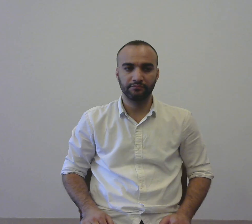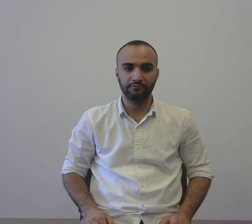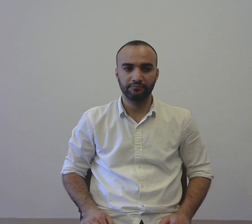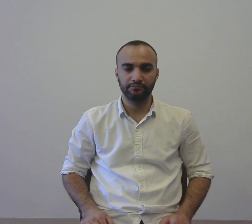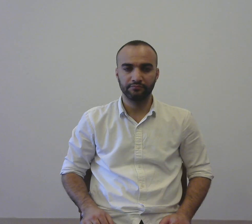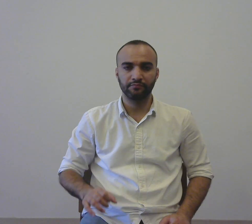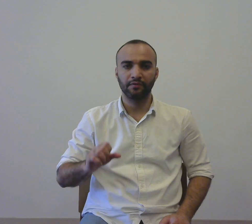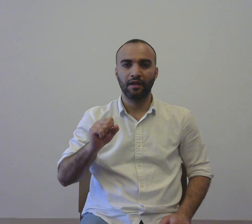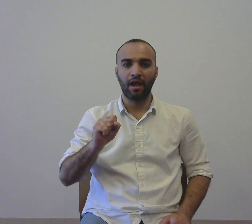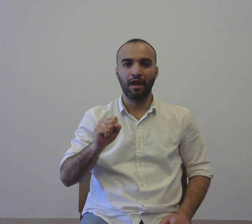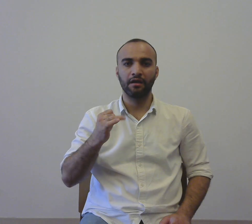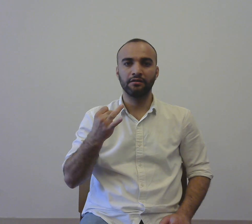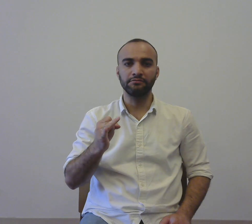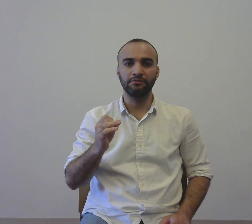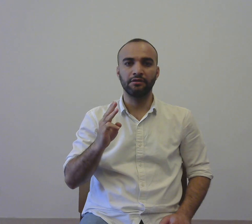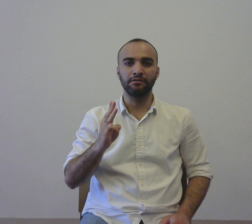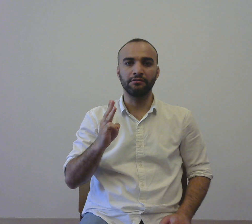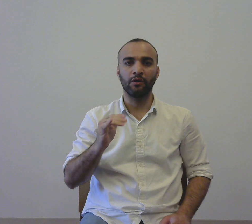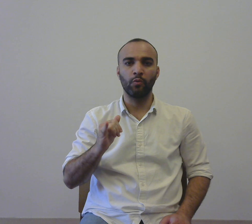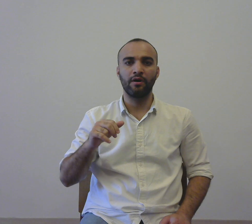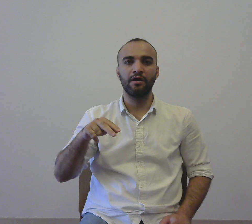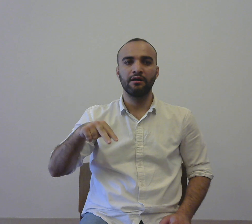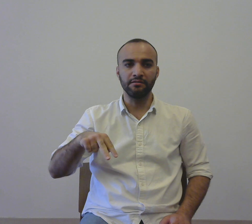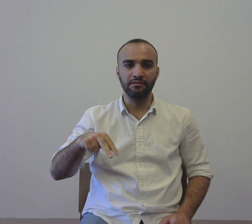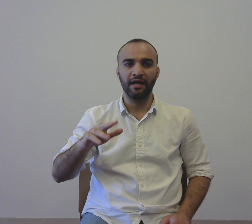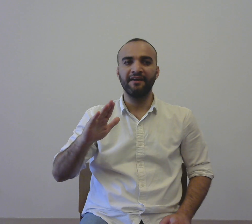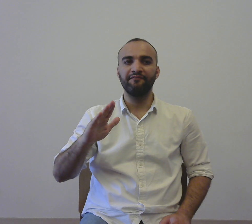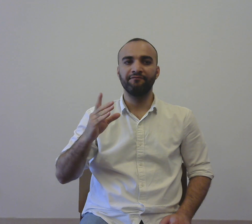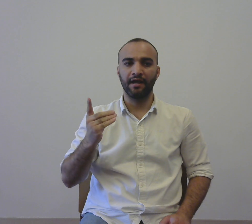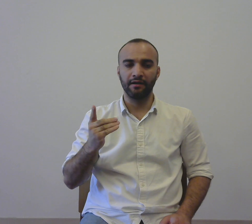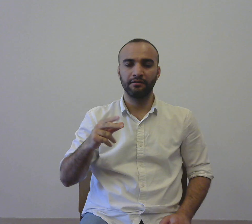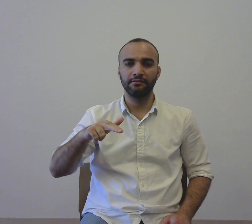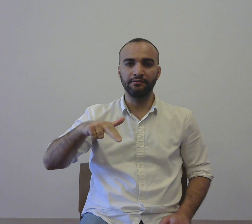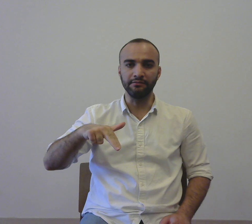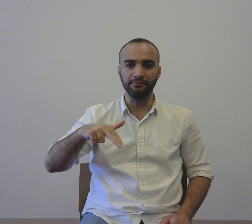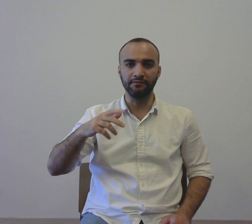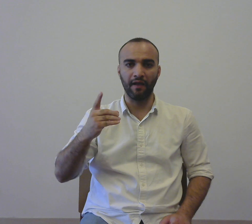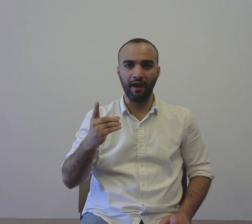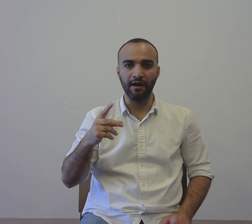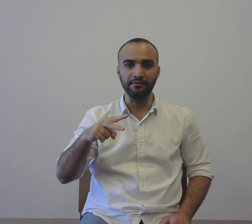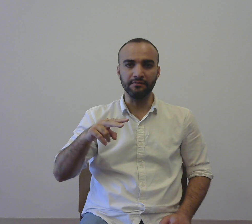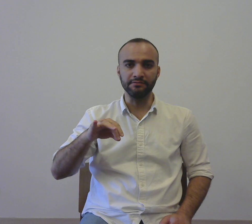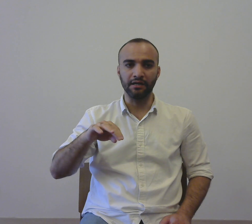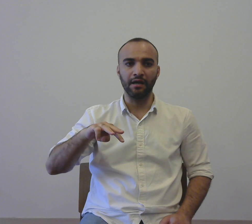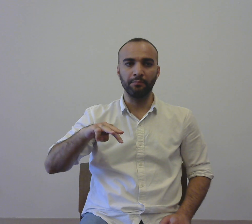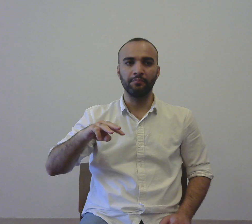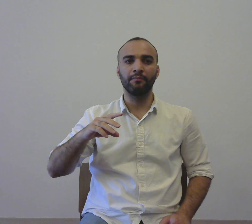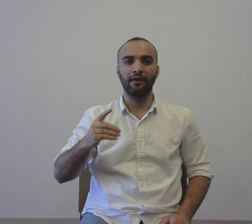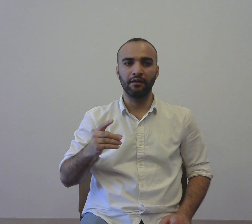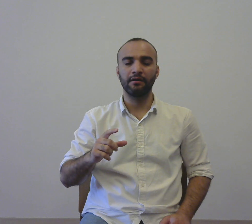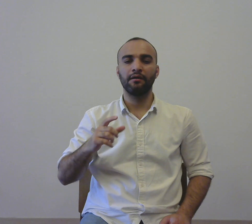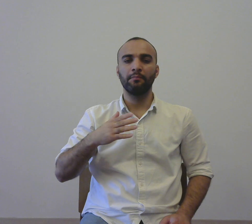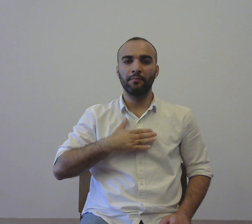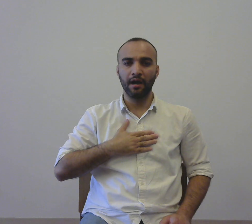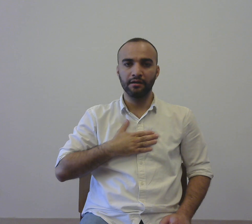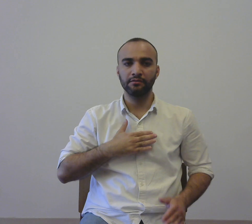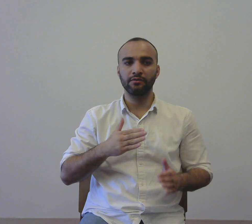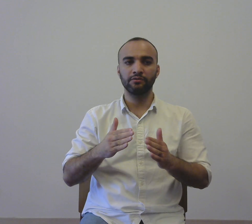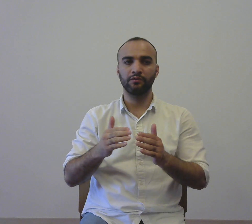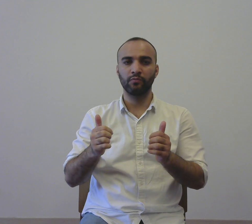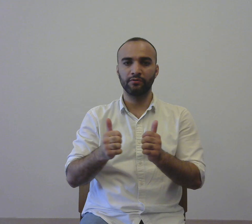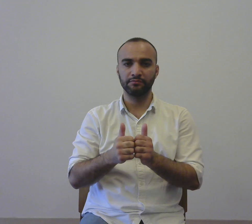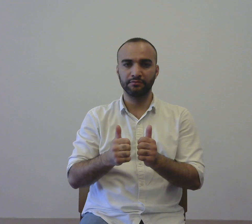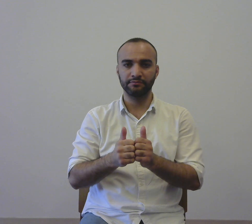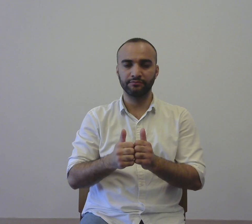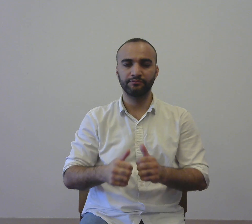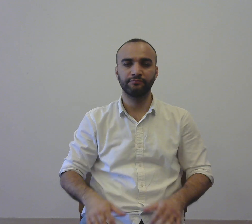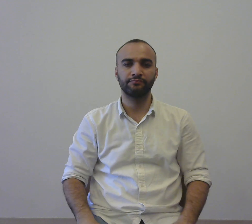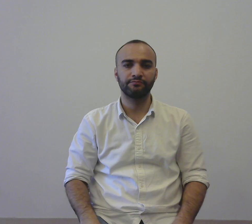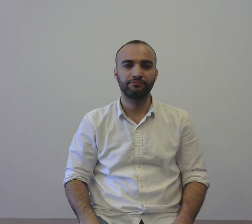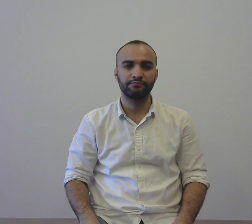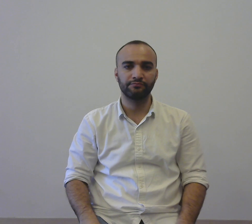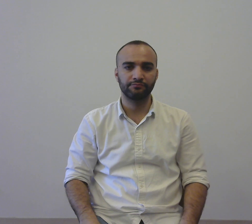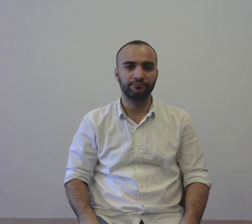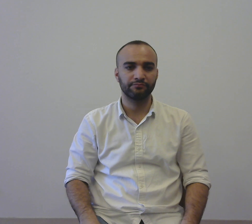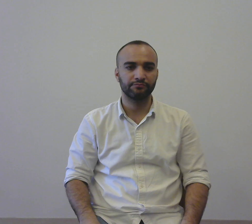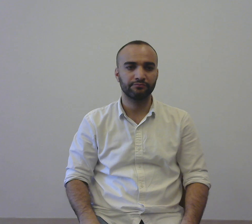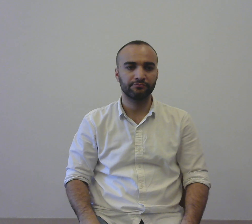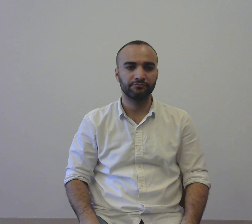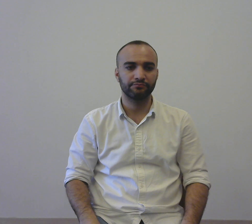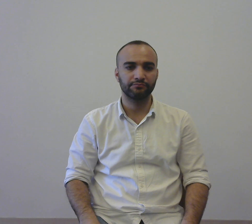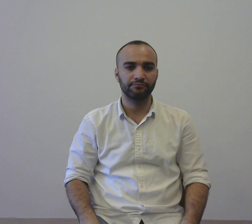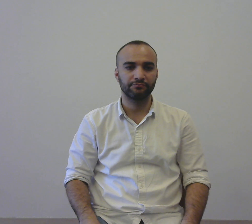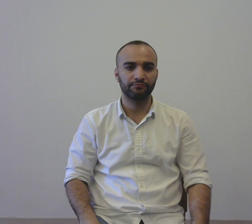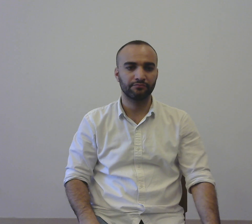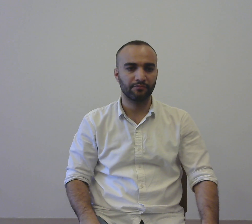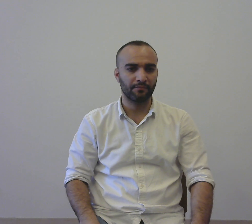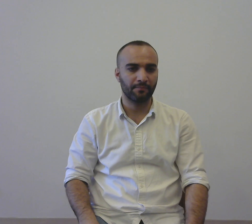Aygül və Həlimə mənim qonşularımdır